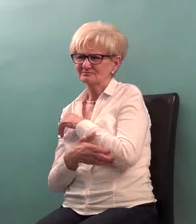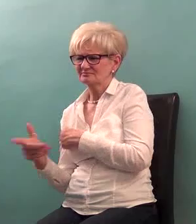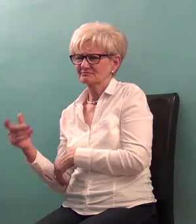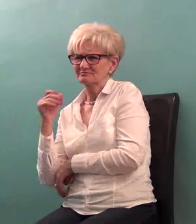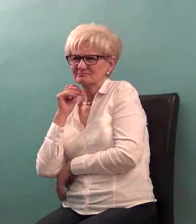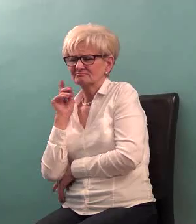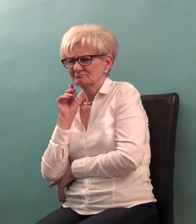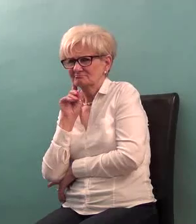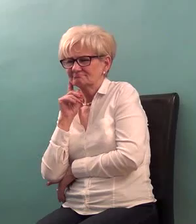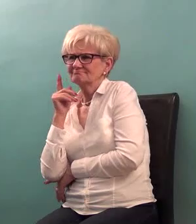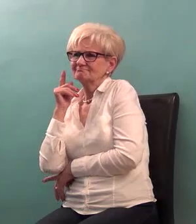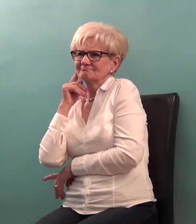Mężczyzna ma podpartą głowę, myśli.